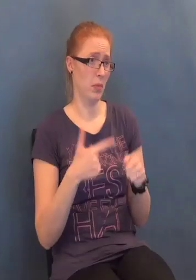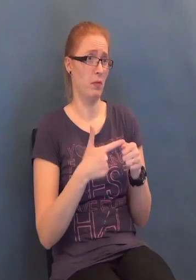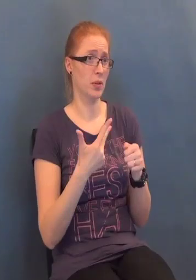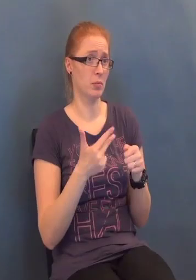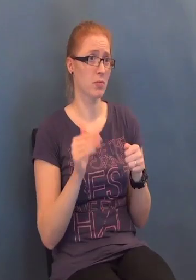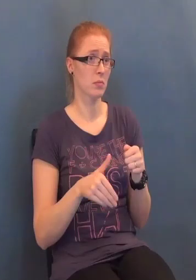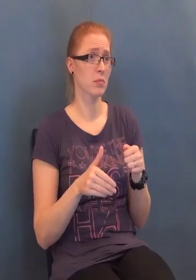Może być dwudziesty trzeci.